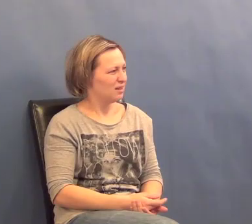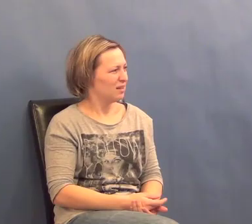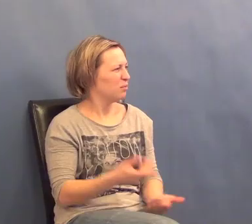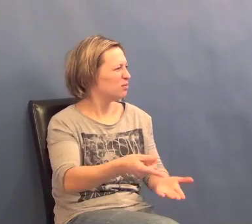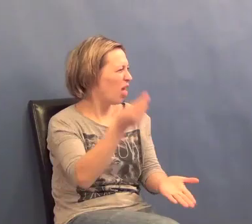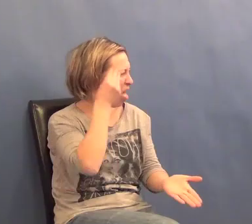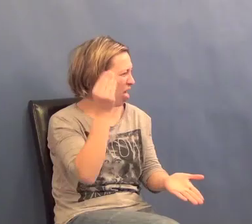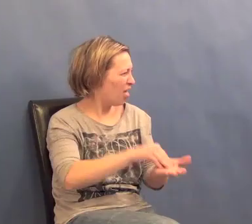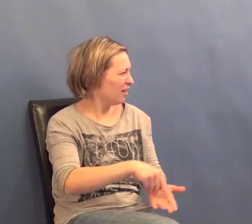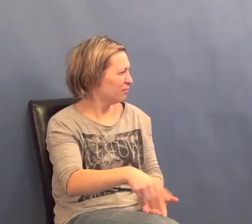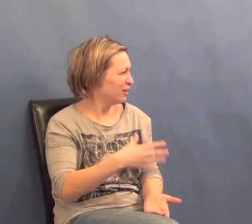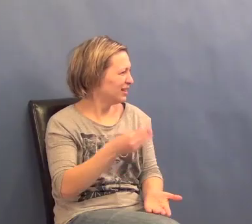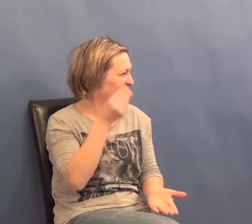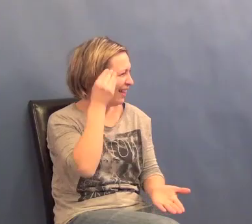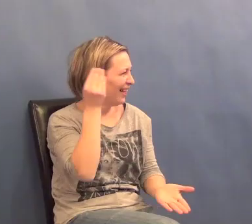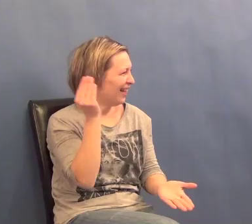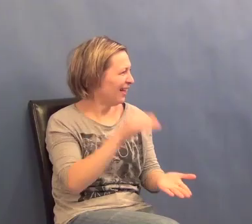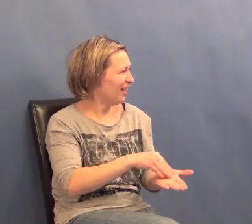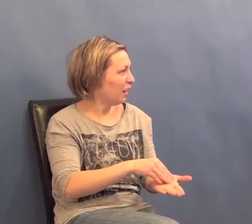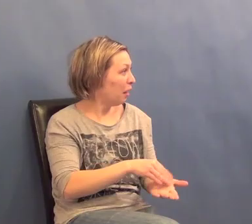Może to jest wymyślony znak.